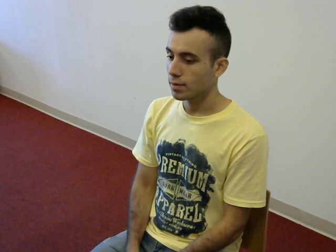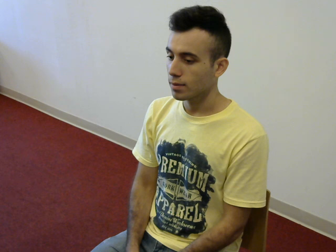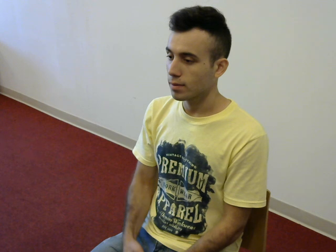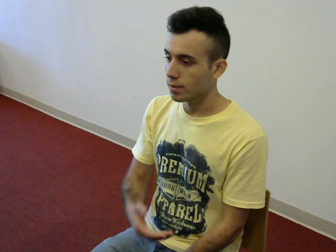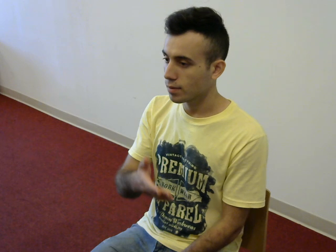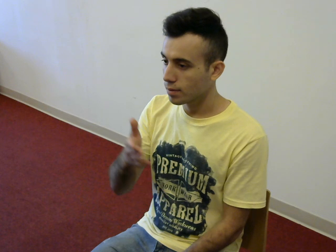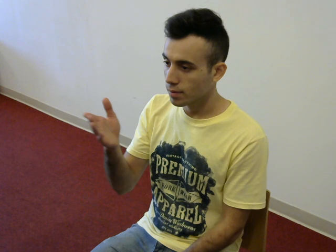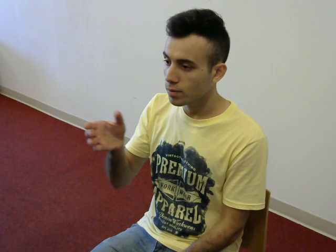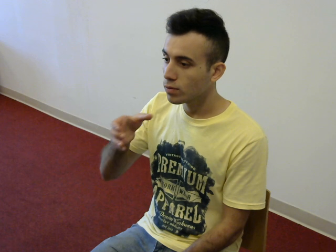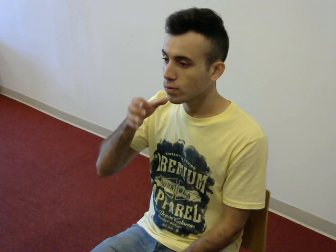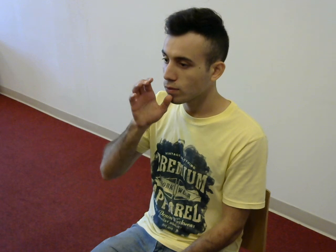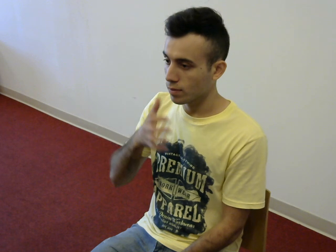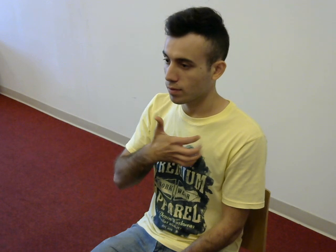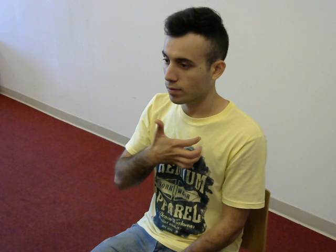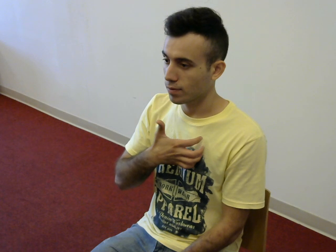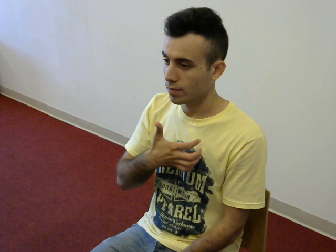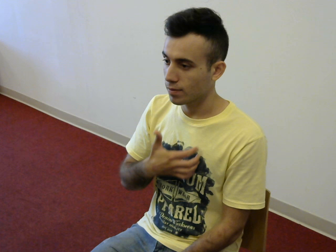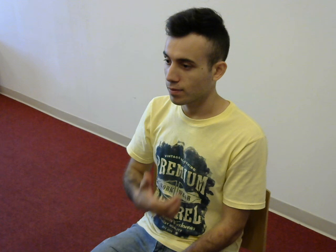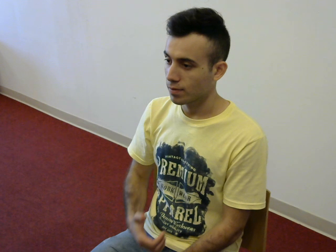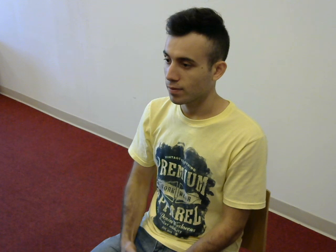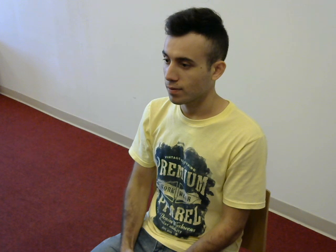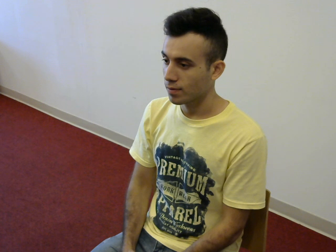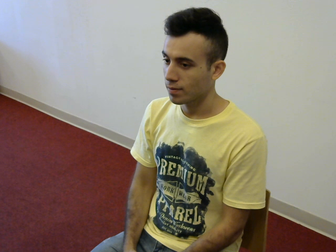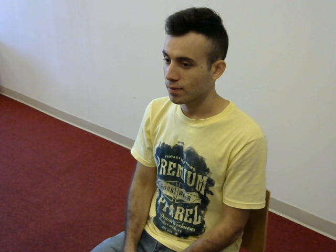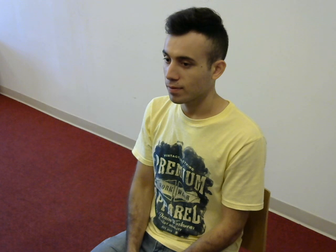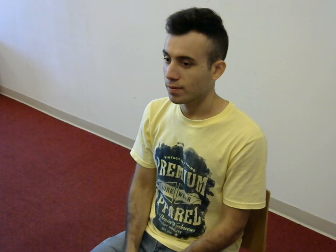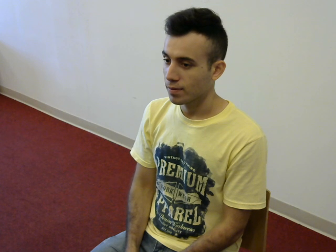Siz su istəyirsiniz?